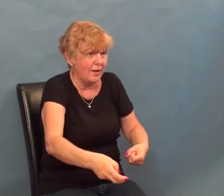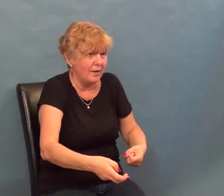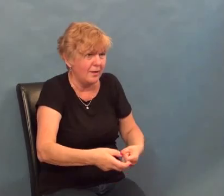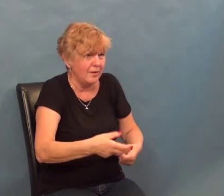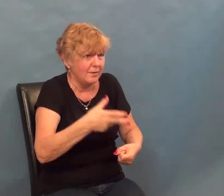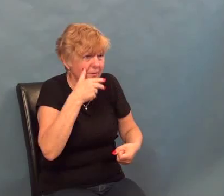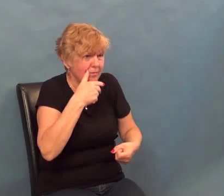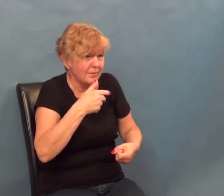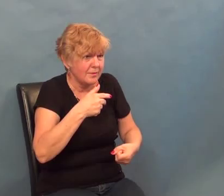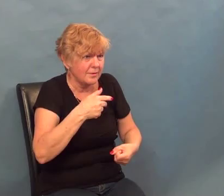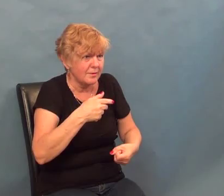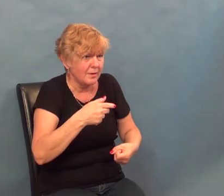Żaba...